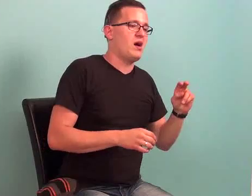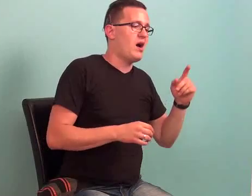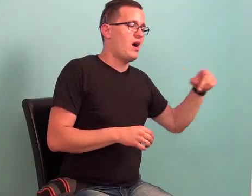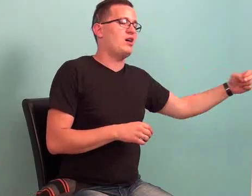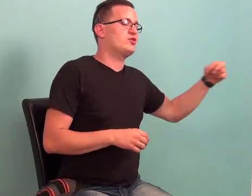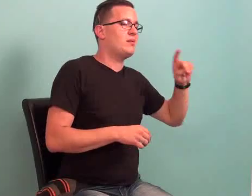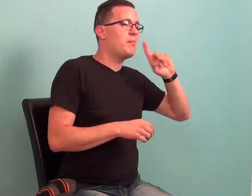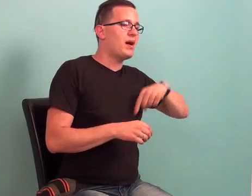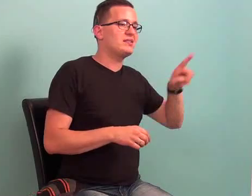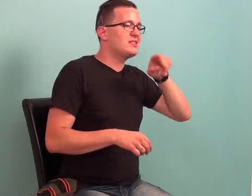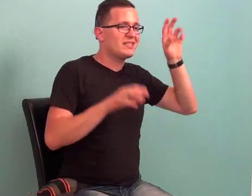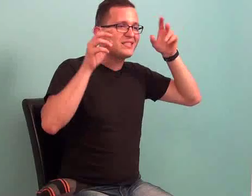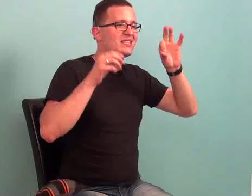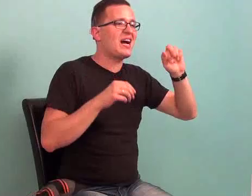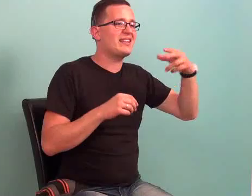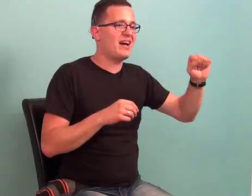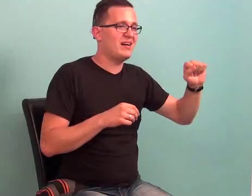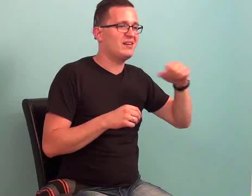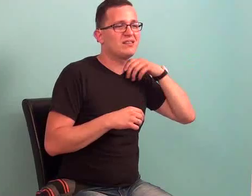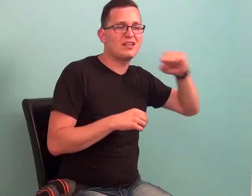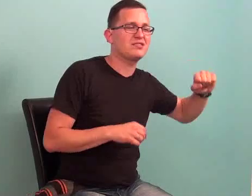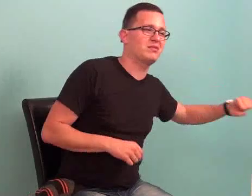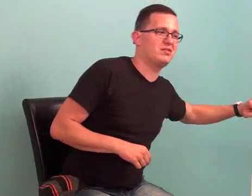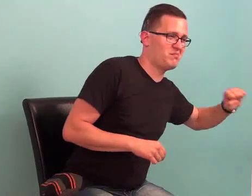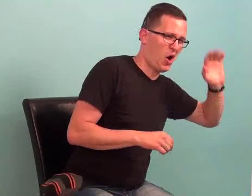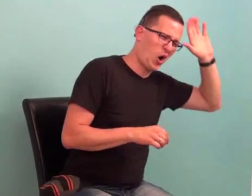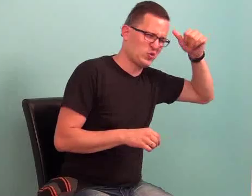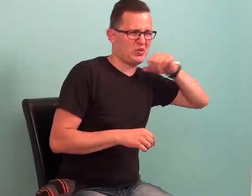Tymczasem nadchodzi pan z sarną prowadzoną na smyczy... chyba z osłem.